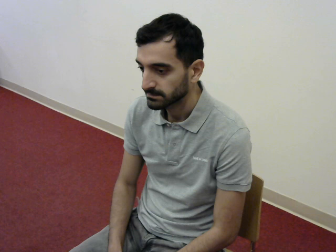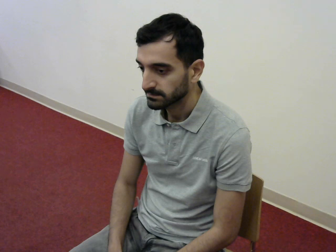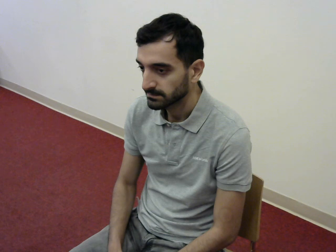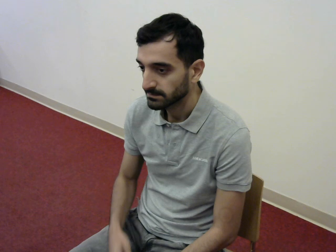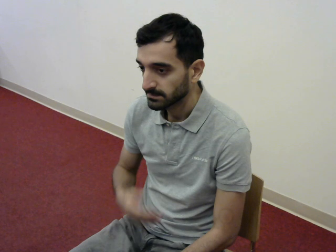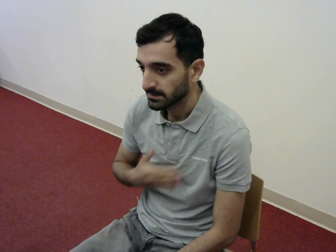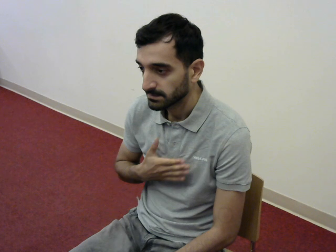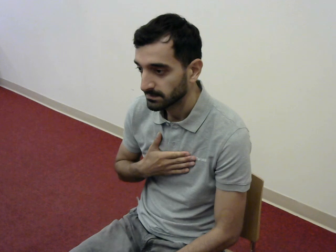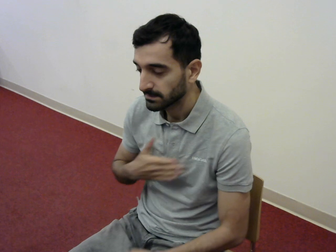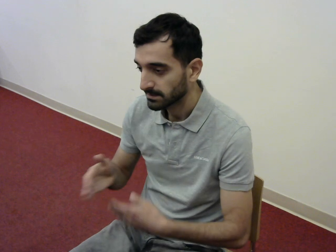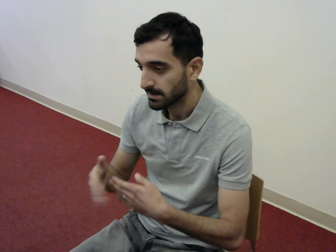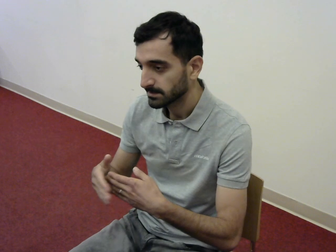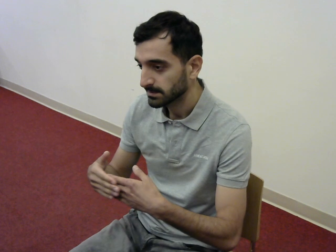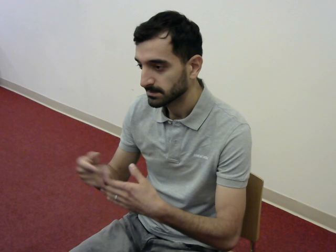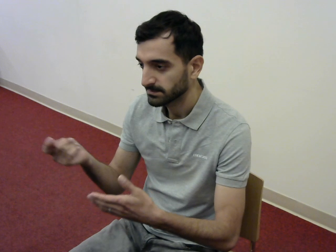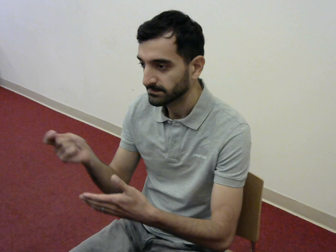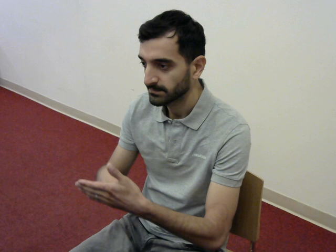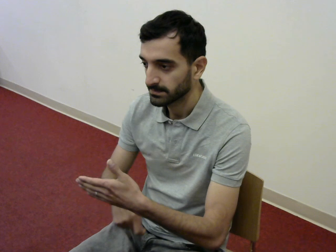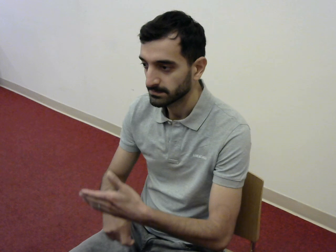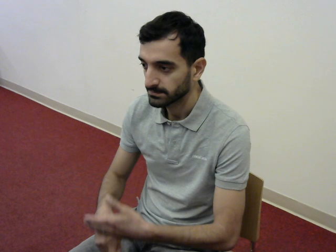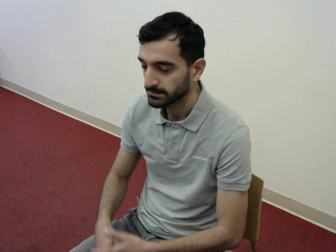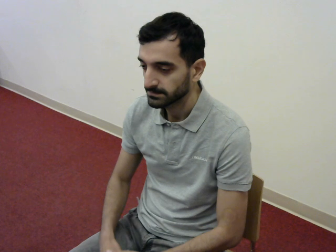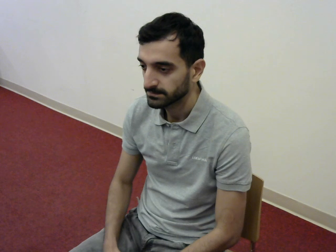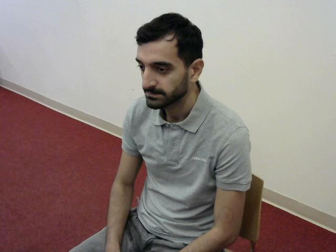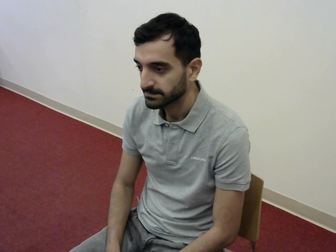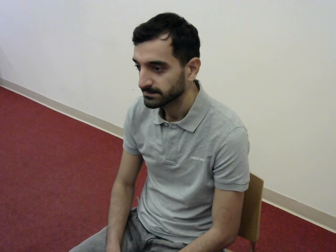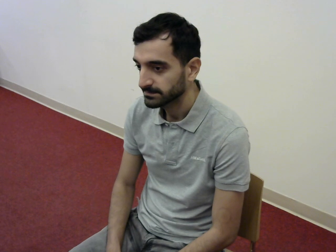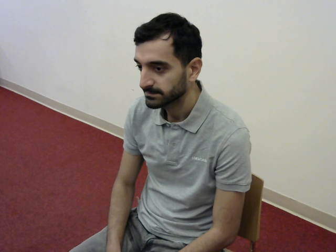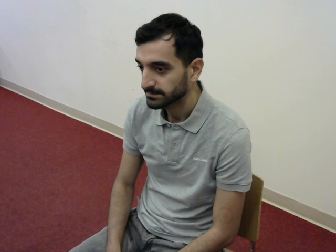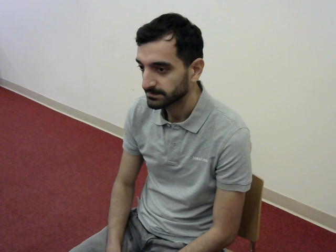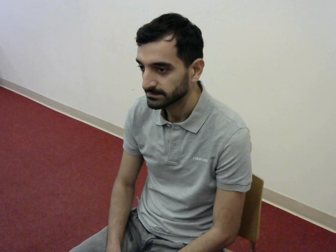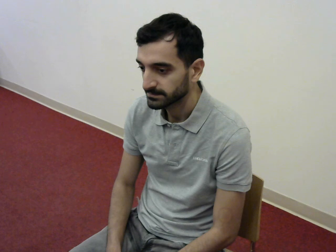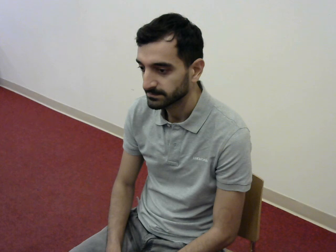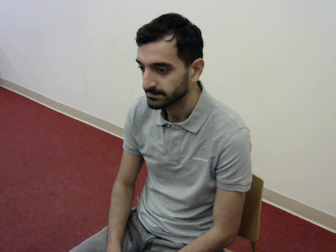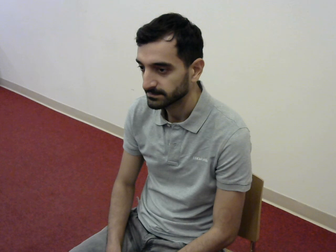Bizim qapımız bağlıdır